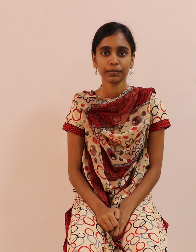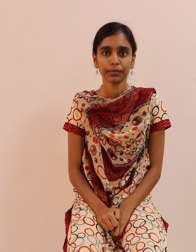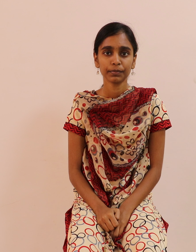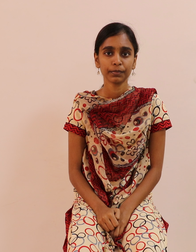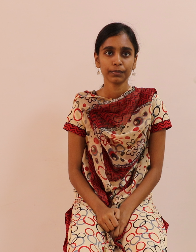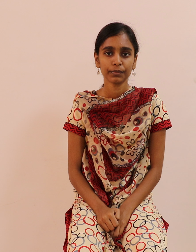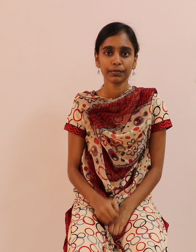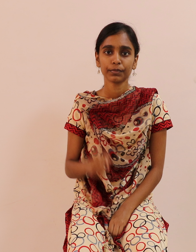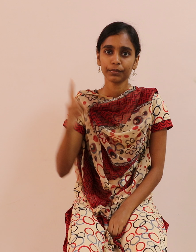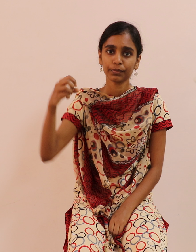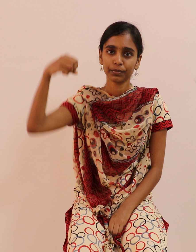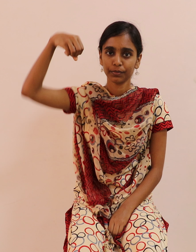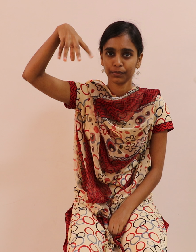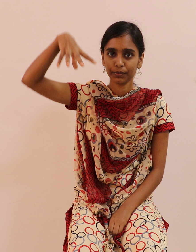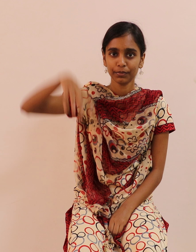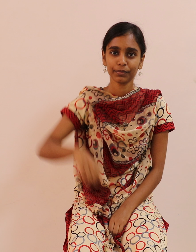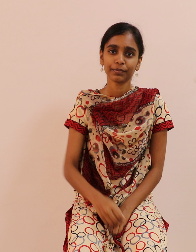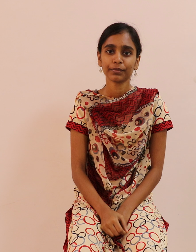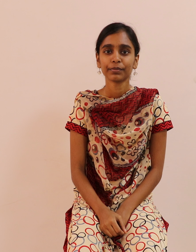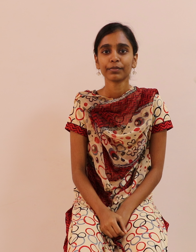turn on light turn off light